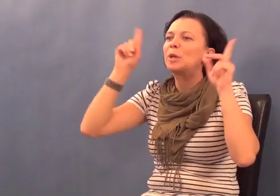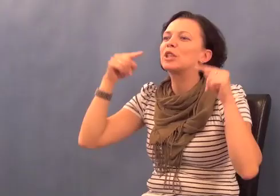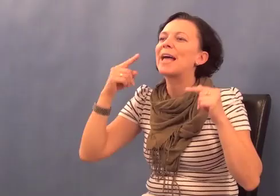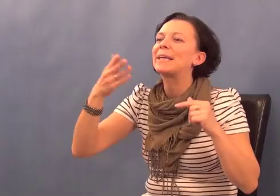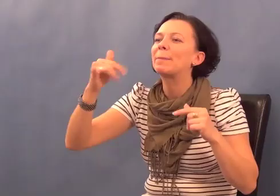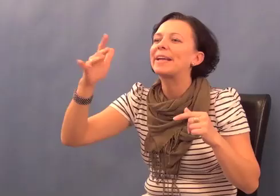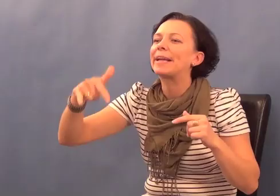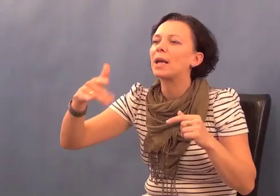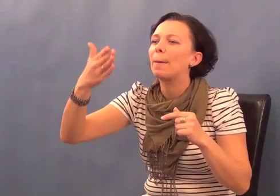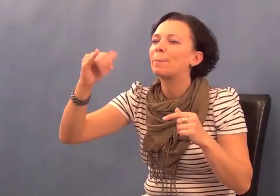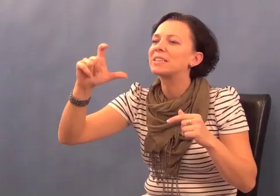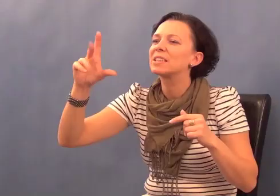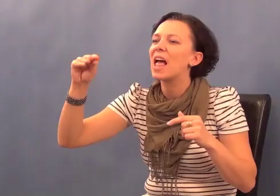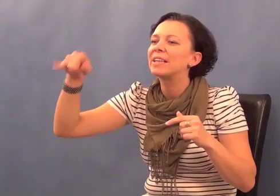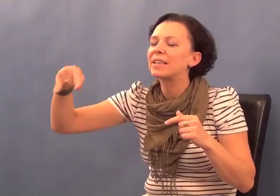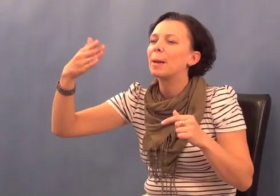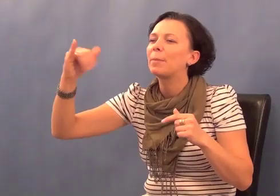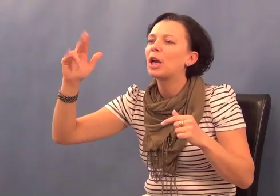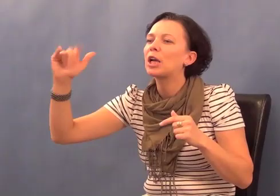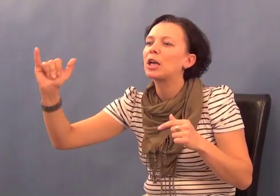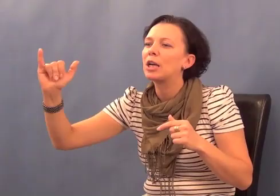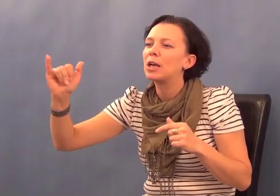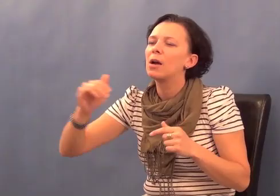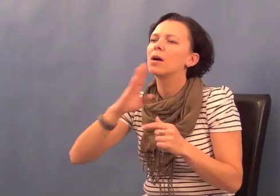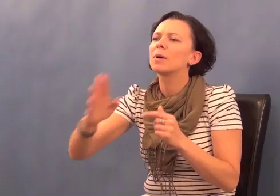Myszka Miki, Mickey Miki.